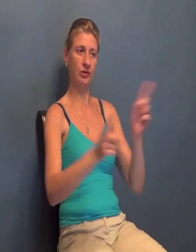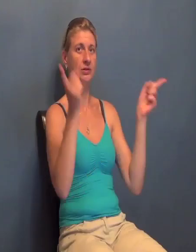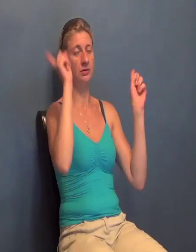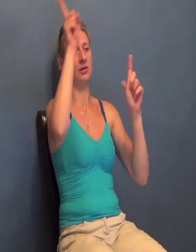Nie wolno.